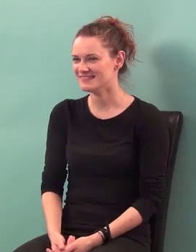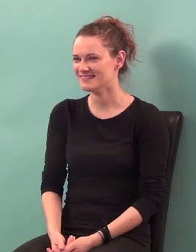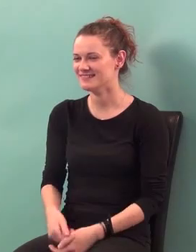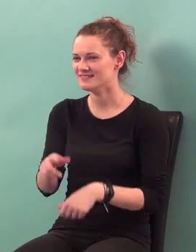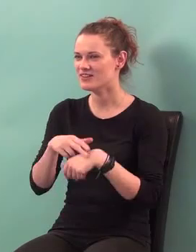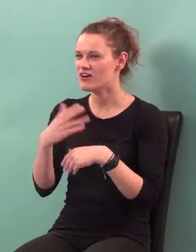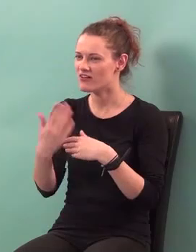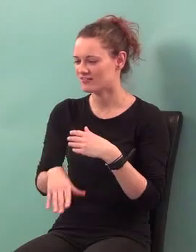O której kończysz?